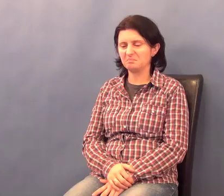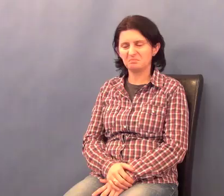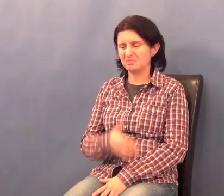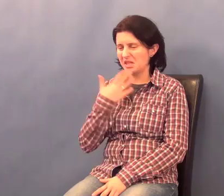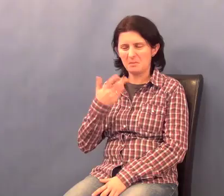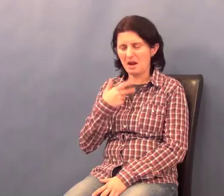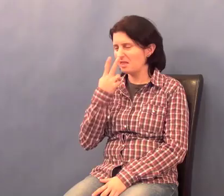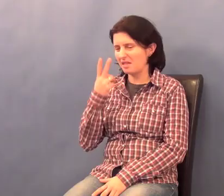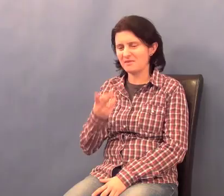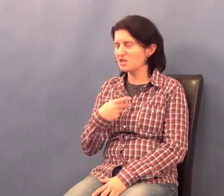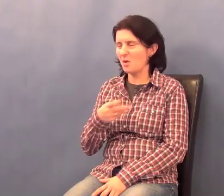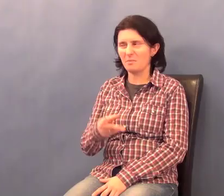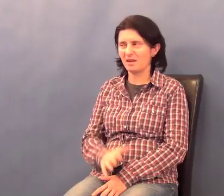Nie ma, nie widziałam czegoś takiego.